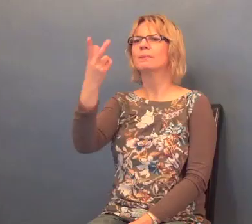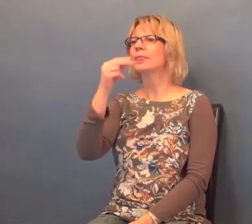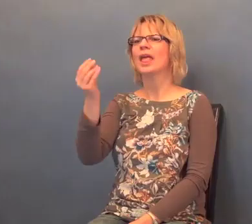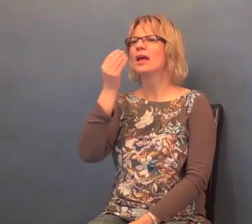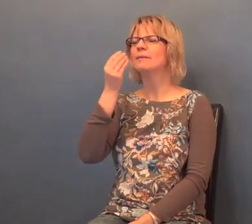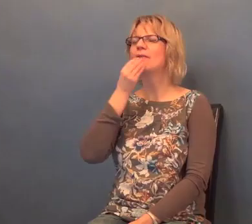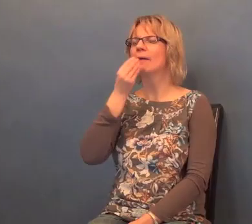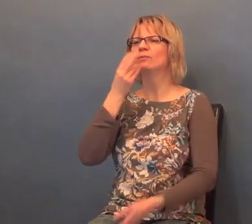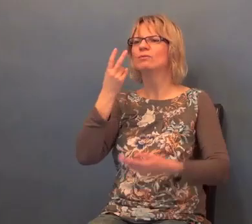Nie jeść.